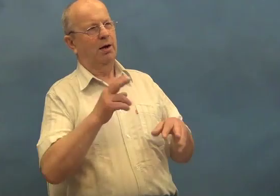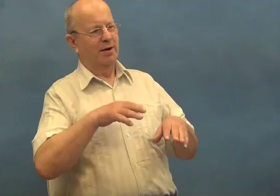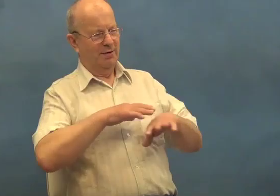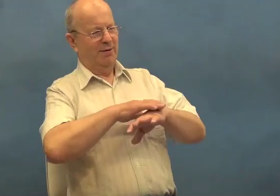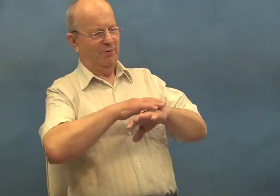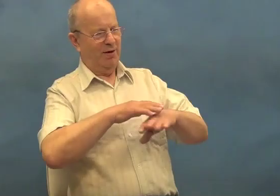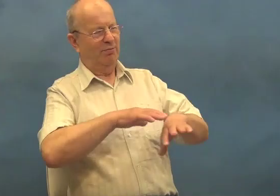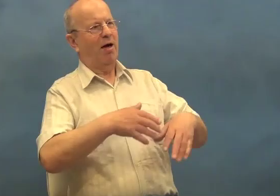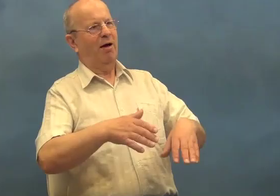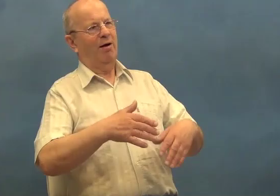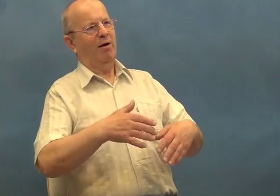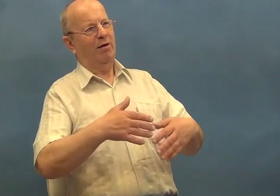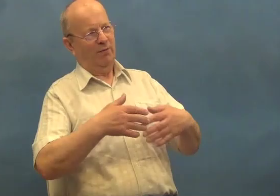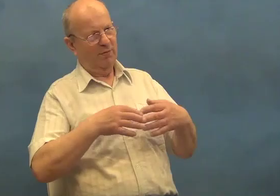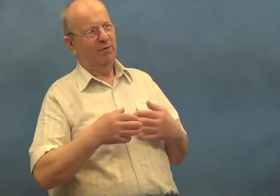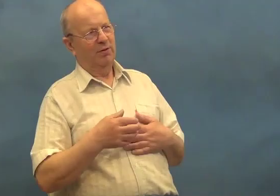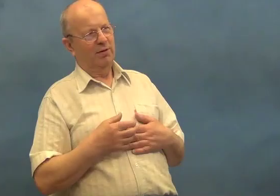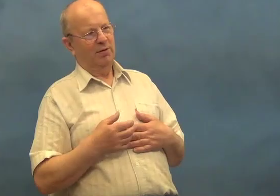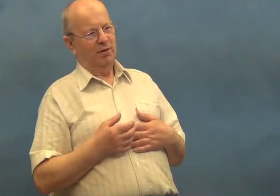Zakaz pływania.